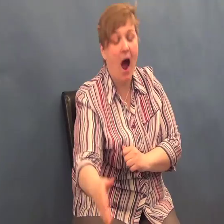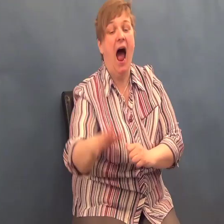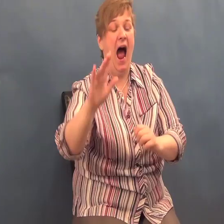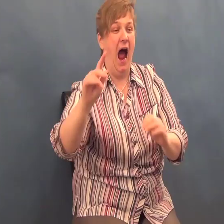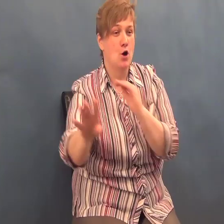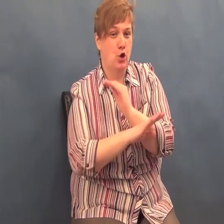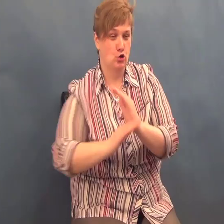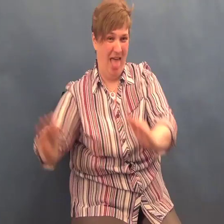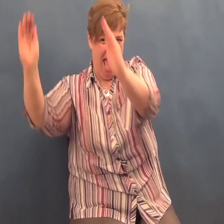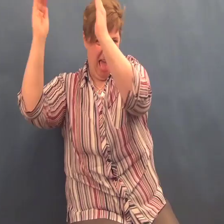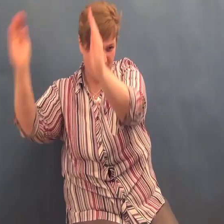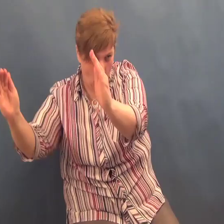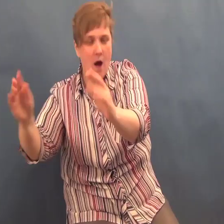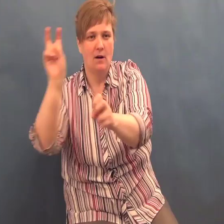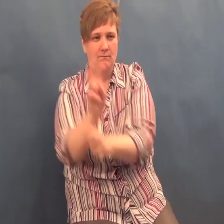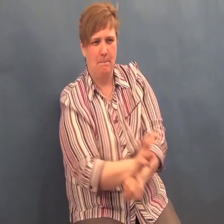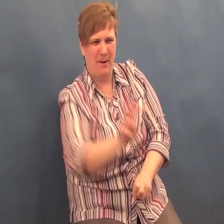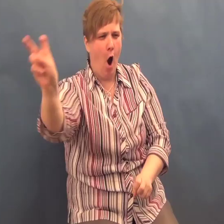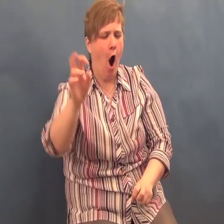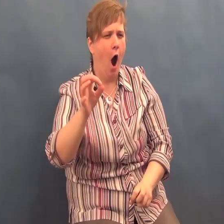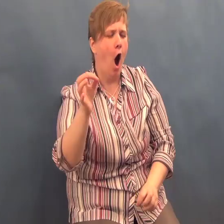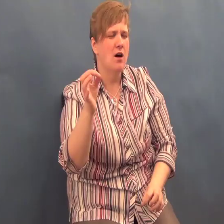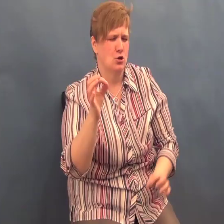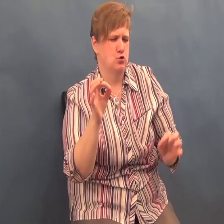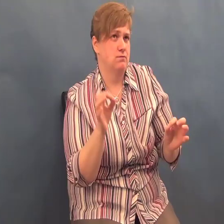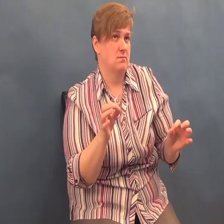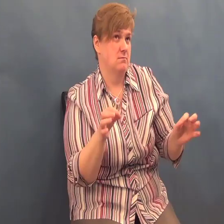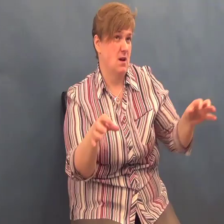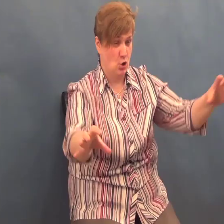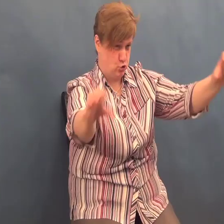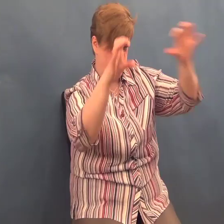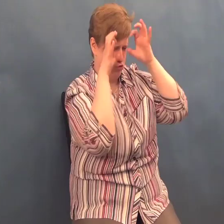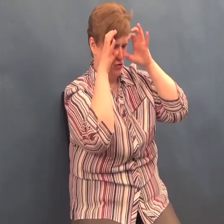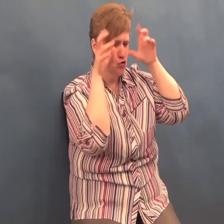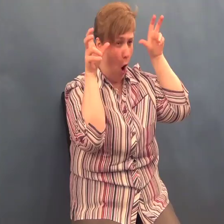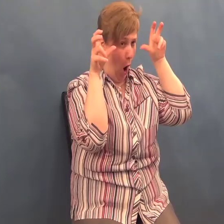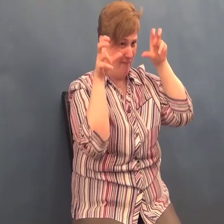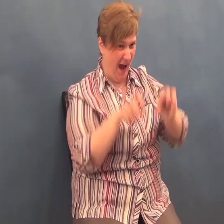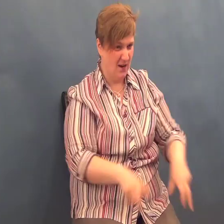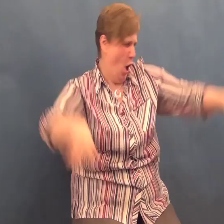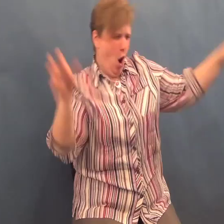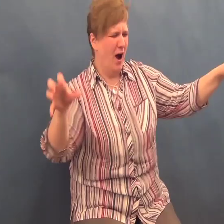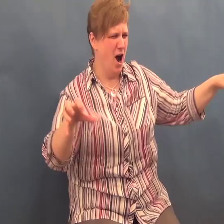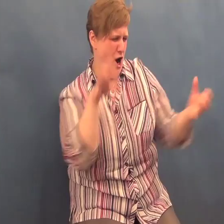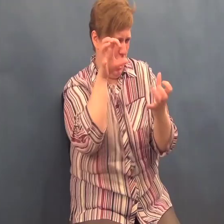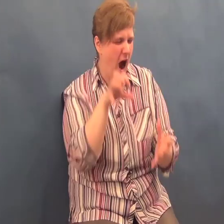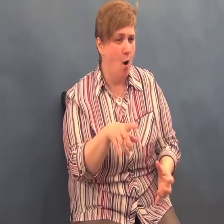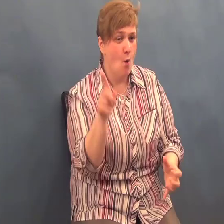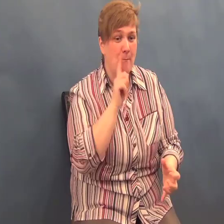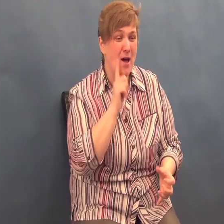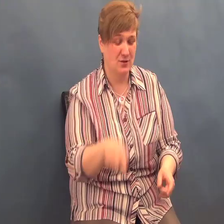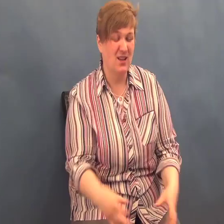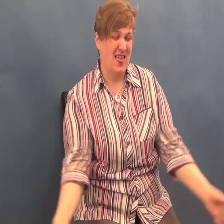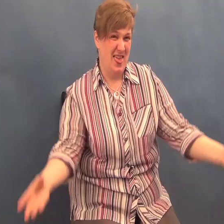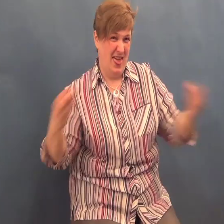A następnie z wielkiego drzewa nadleciała ogromna sowa, która zaatakowała chłopca.